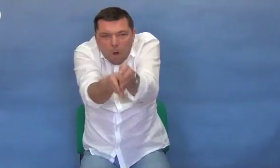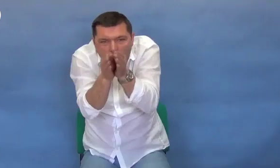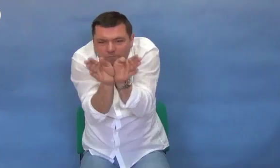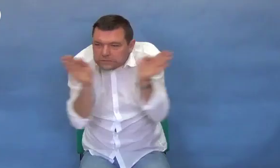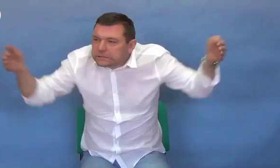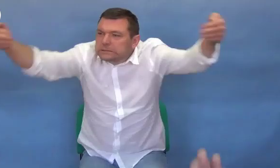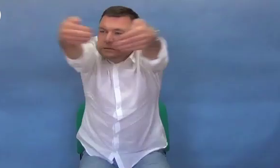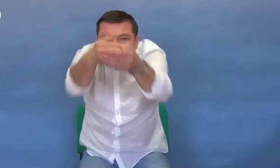Teren jest ogrodzony.